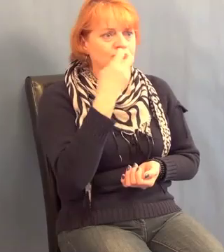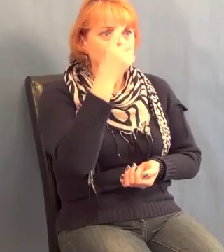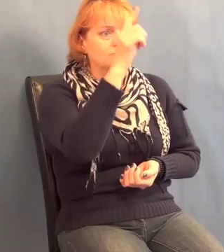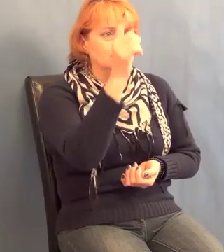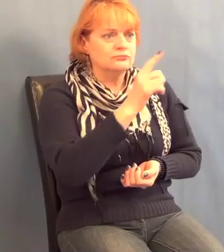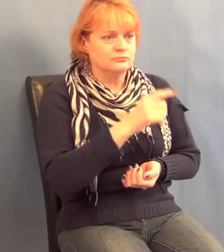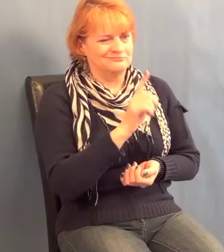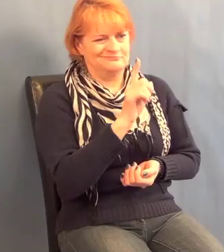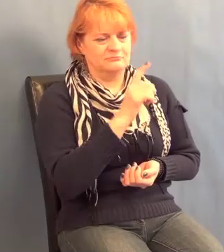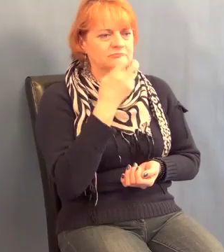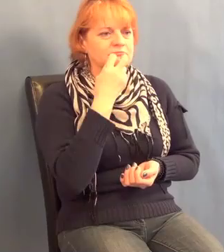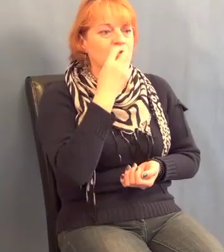Musi być znak ostrzegający przed prądem.